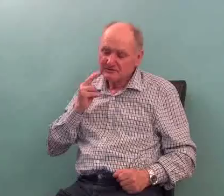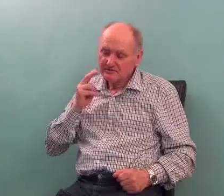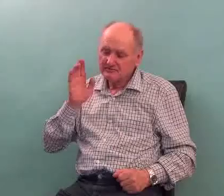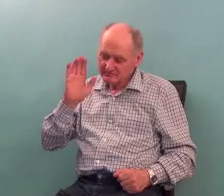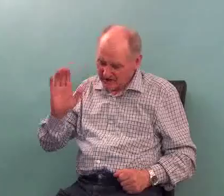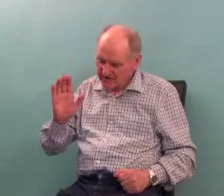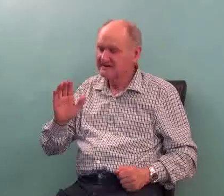Poczekaj.